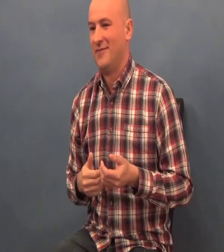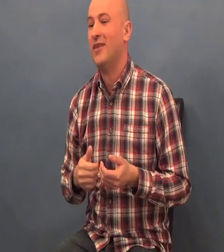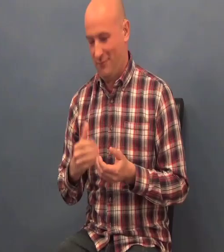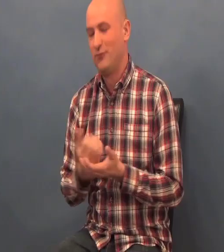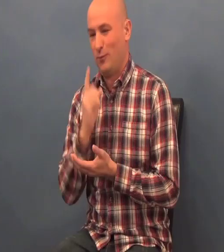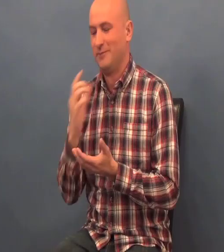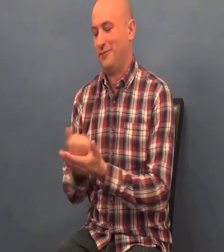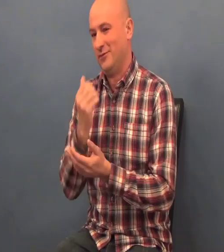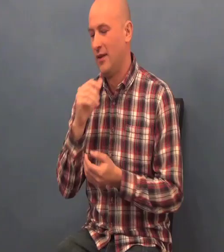Tak, chłopiec zabrał żabę.